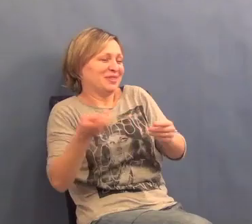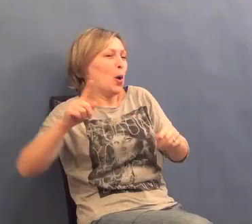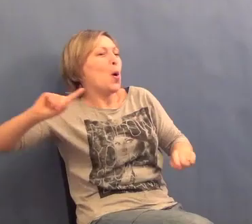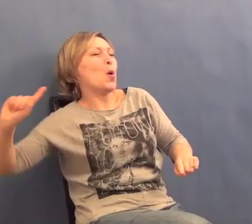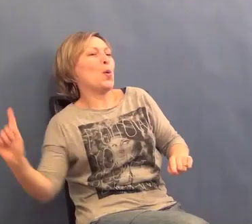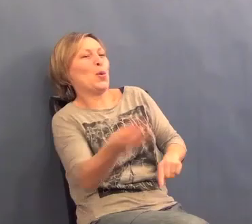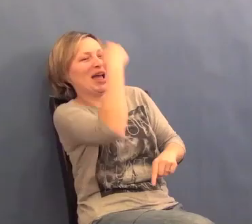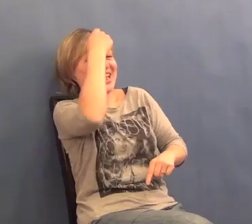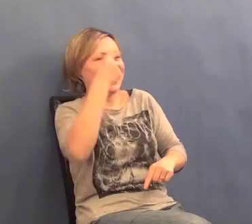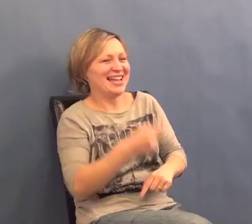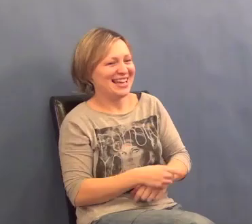Wynocha.